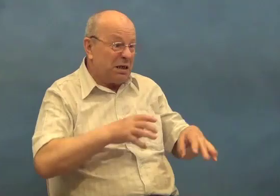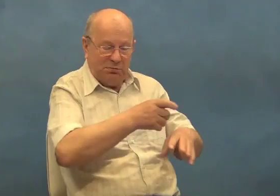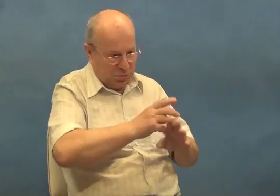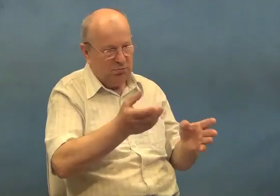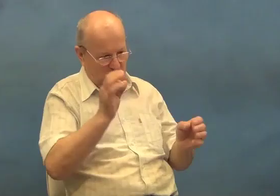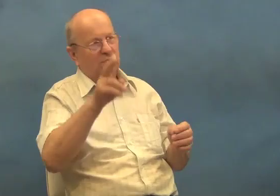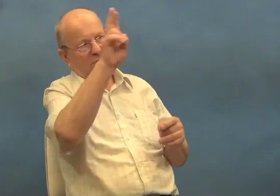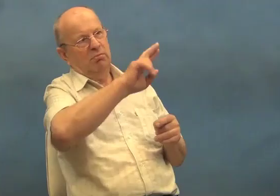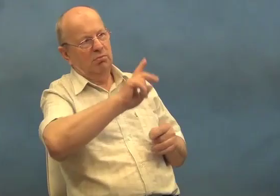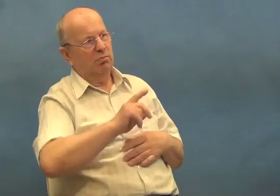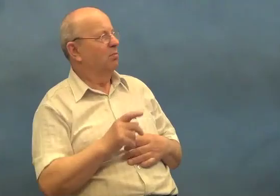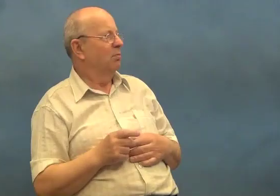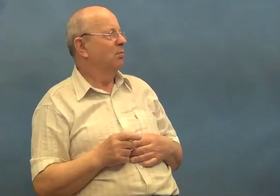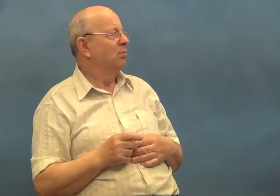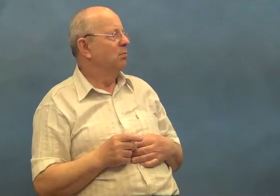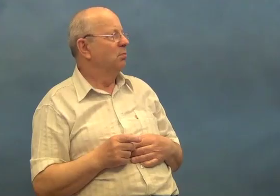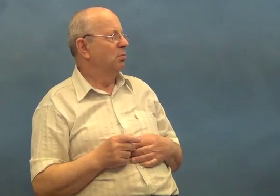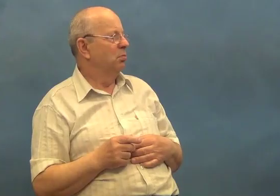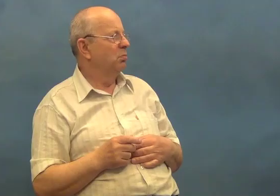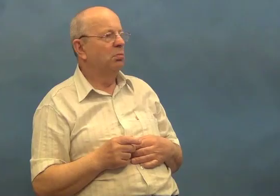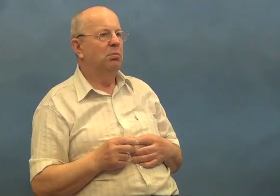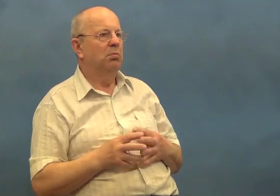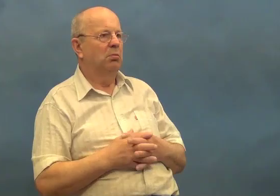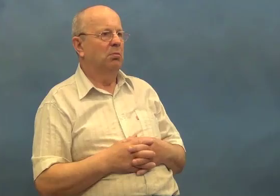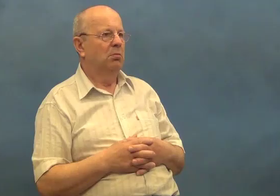Nie wolno biegać, dobrze, bo tak mówi okrągły znak.